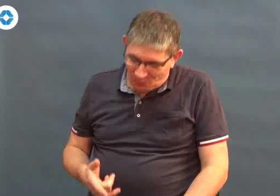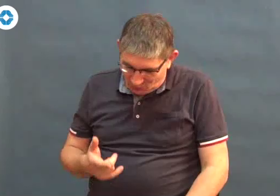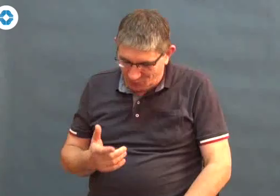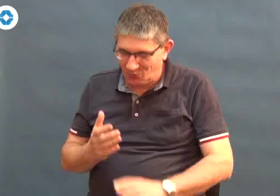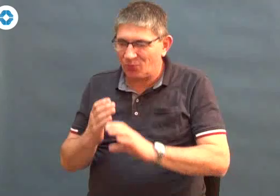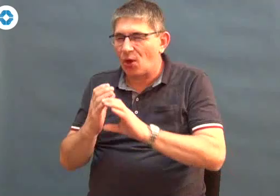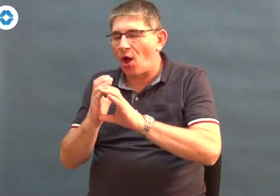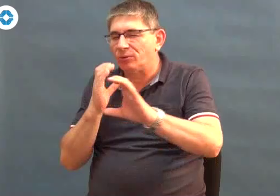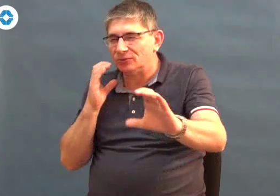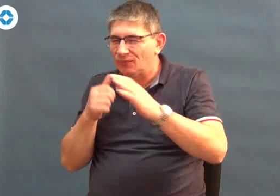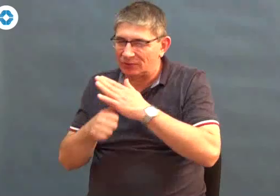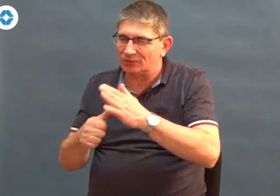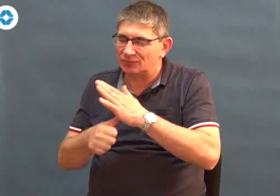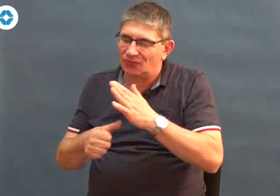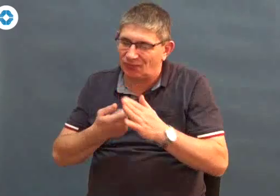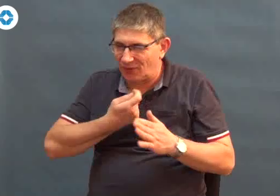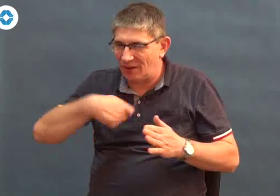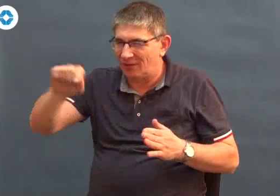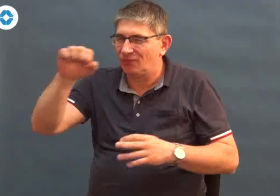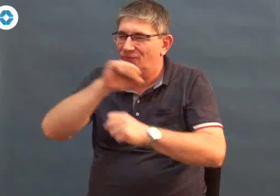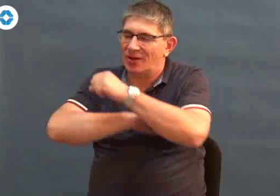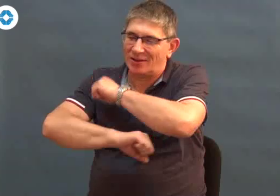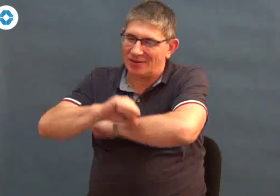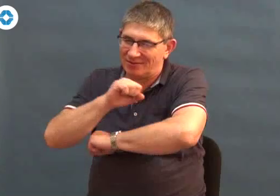Wycieczka wyjechała autobusem do Włoch.